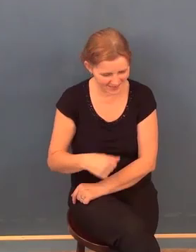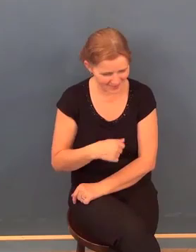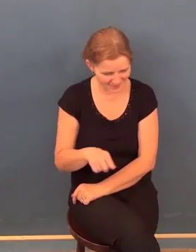Ja.